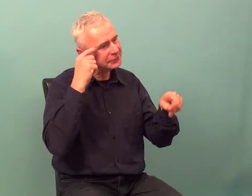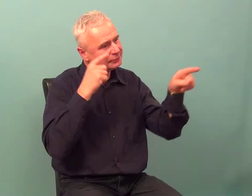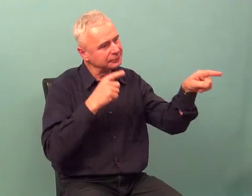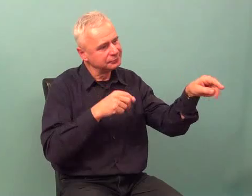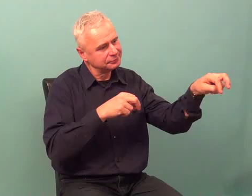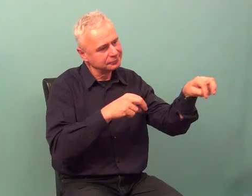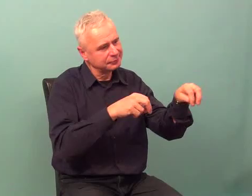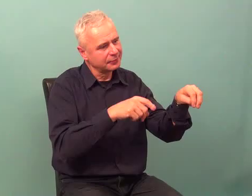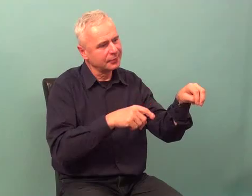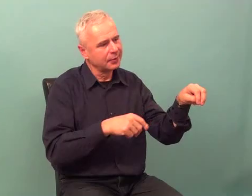Szli obok koszy.